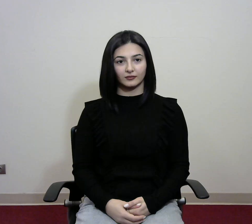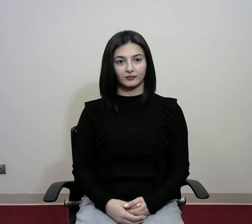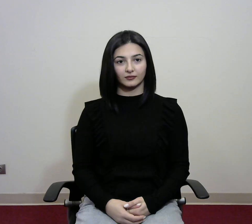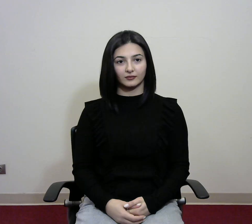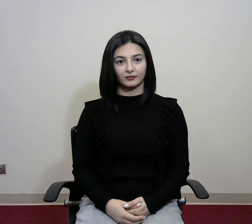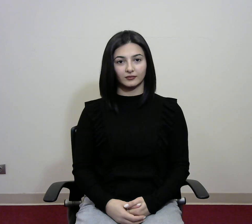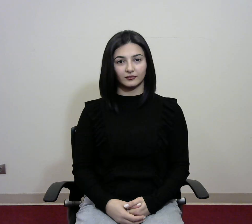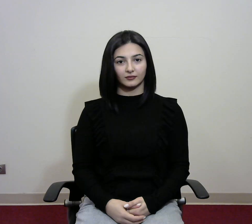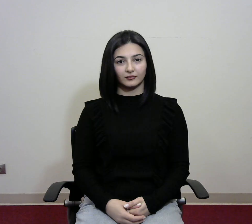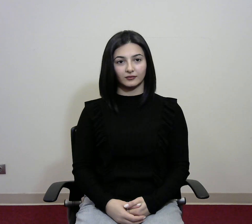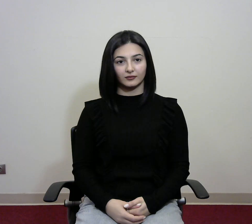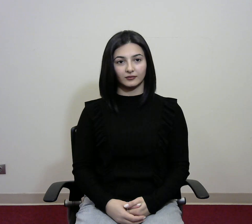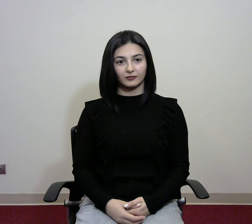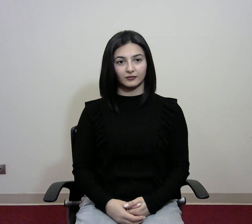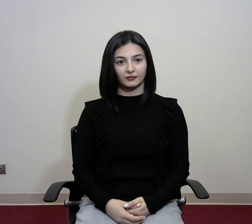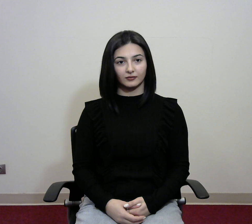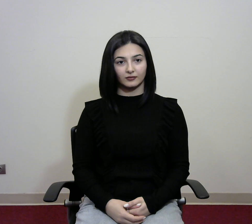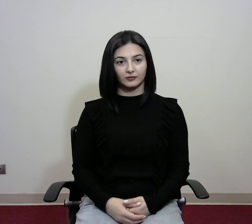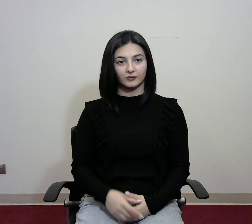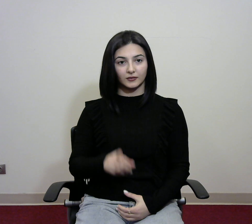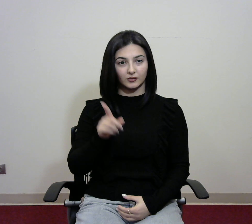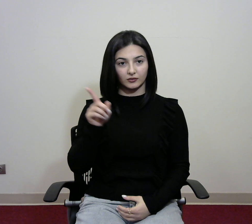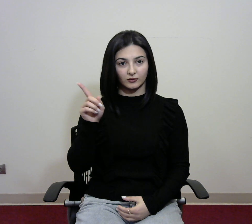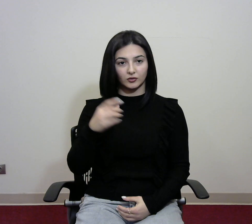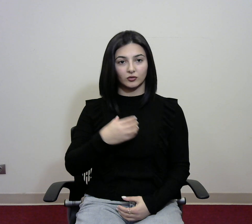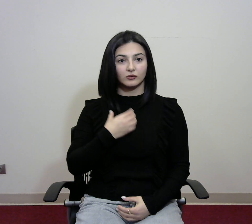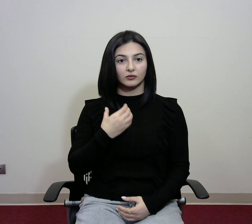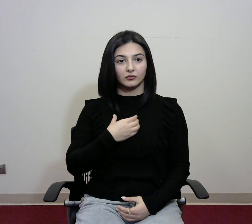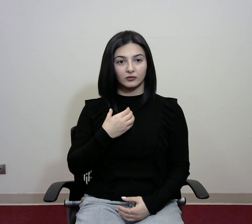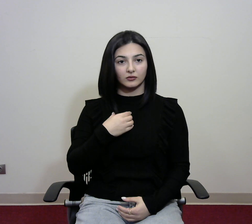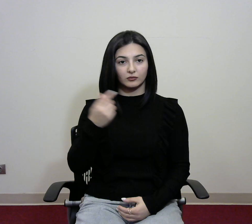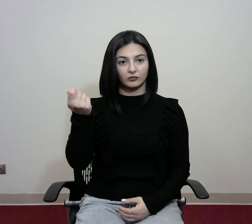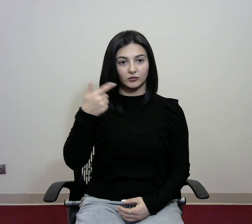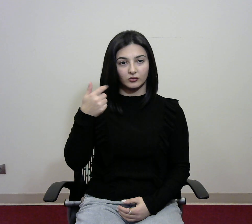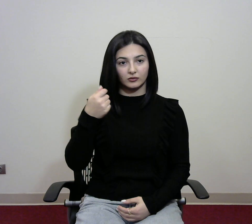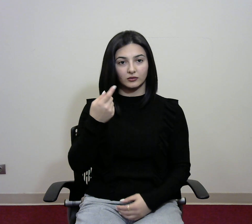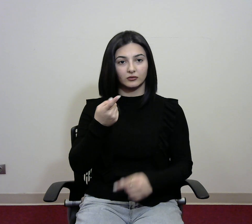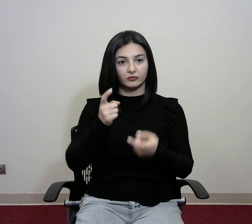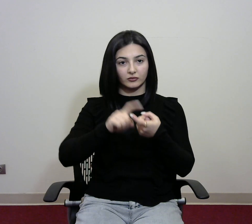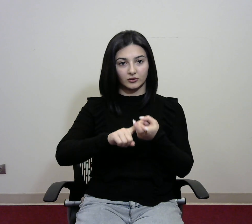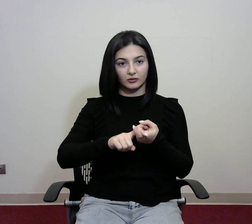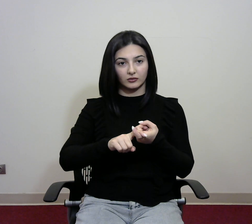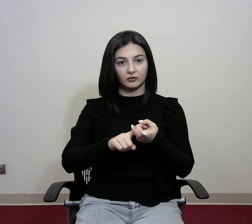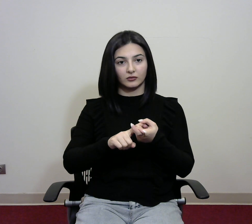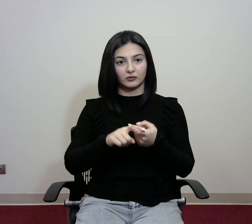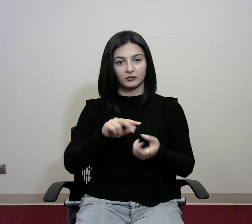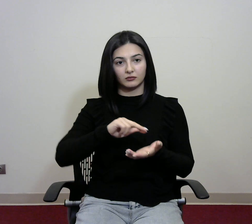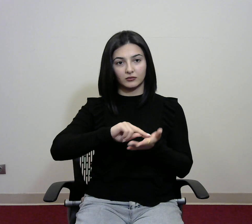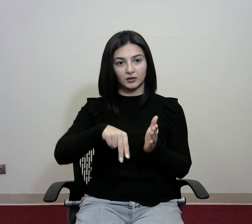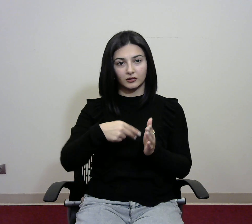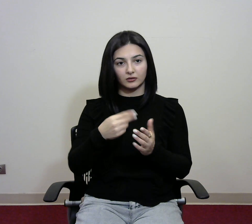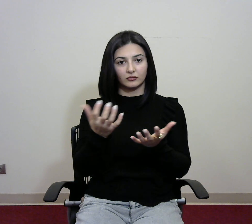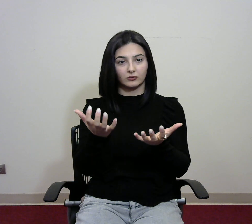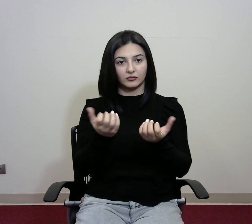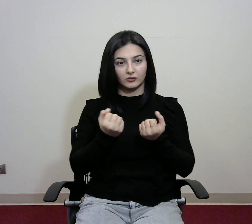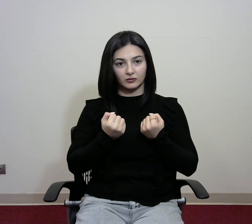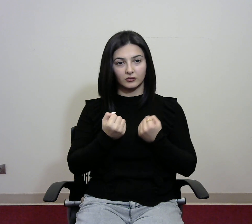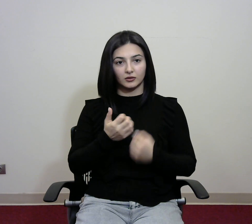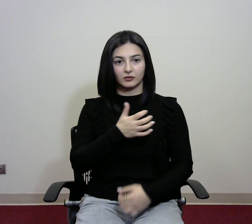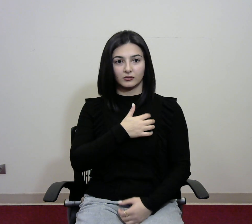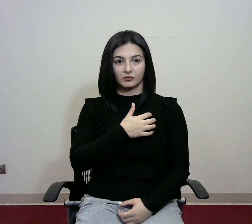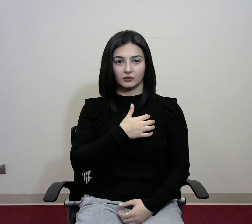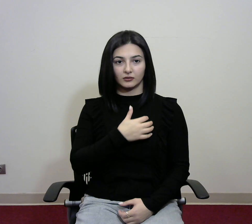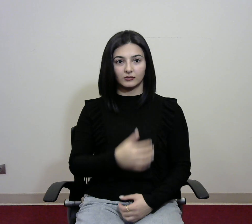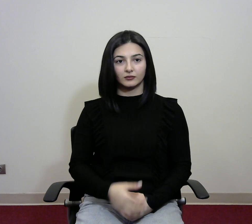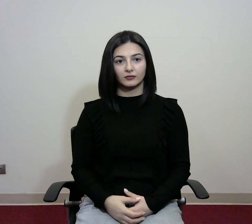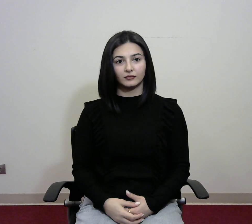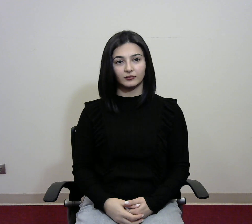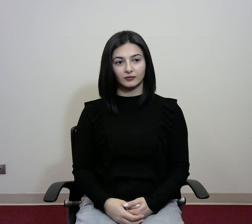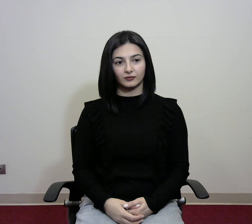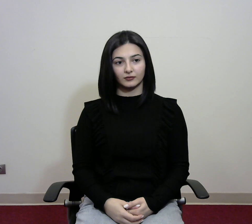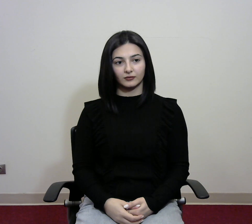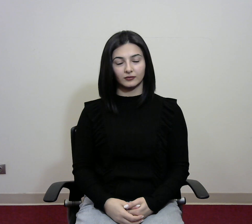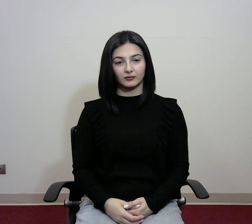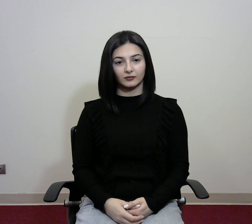O sosial müavinət ilə bağlı arayış almaq istəyir